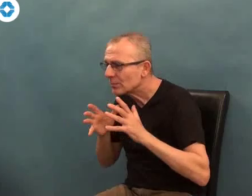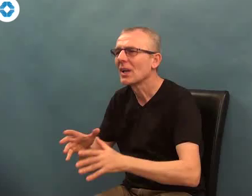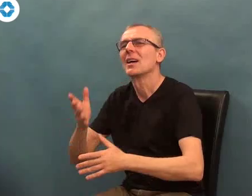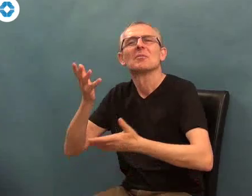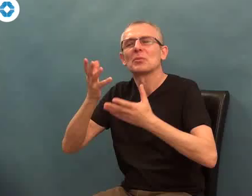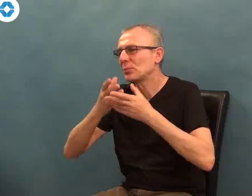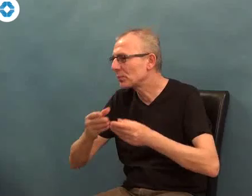Zniknęła.